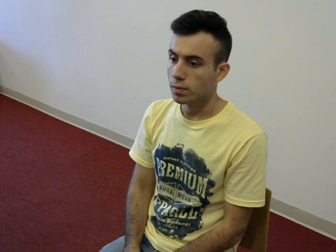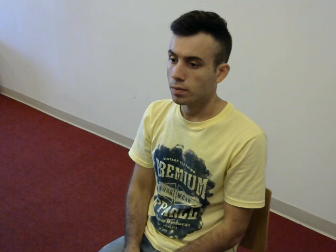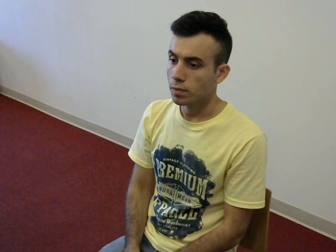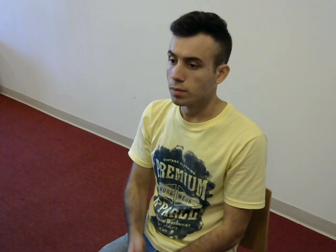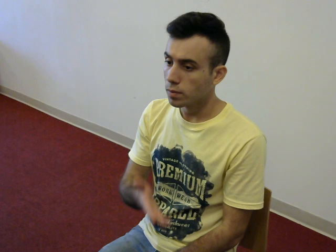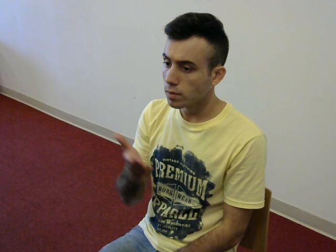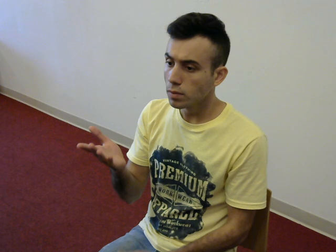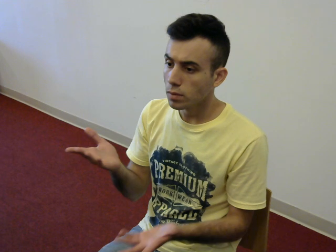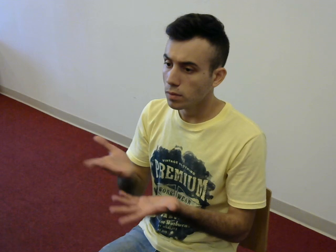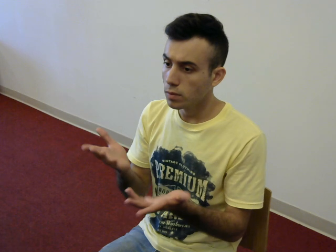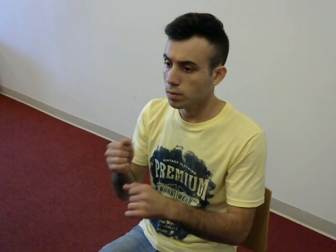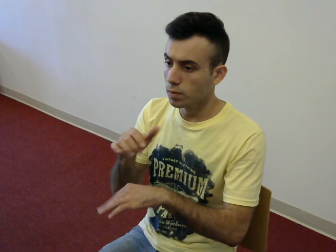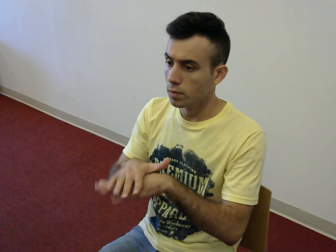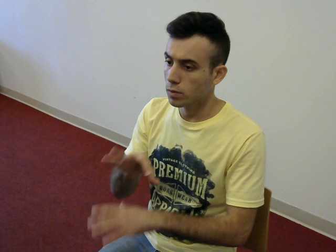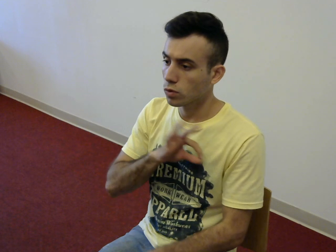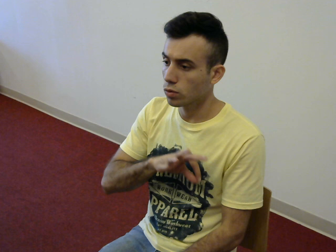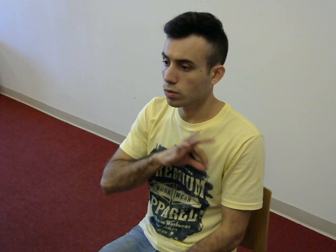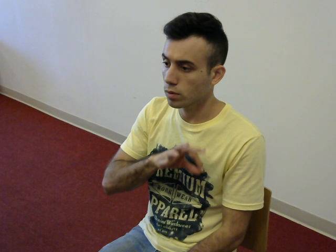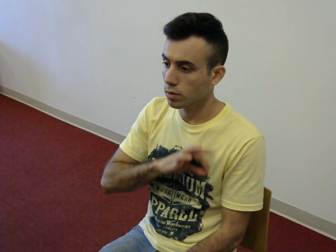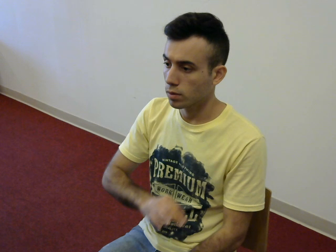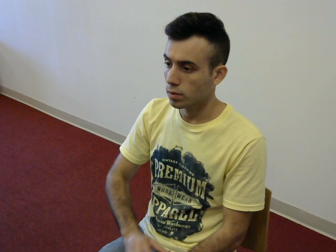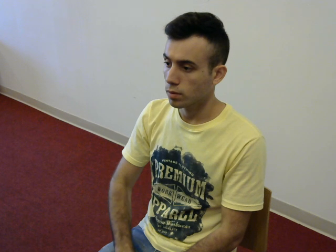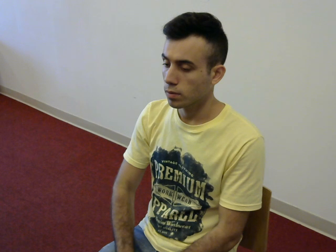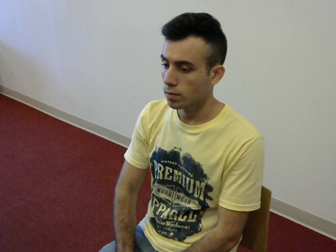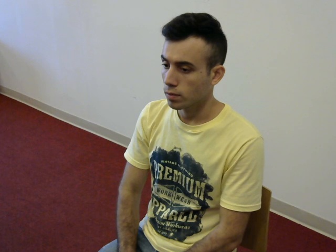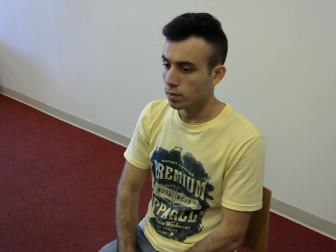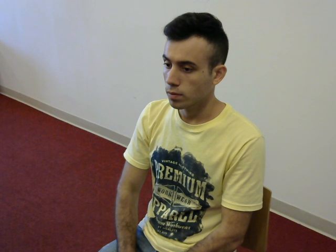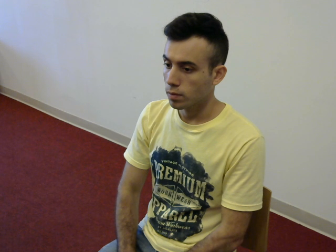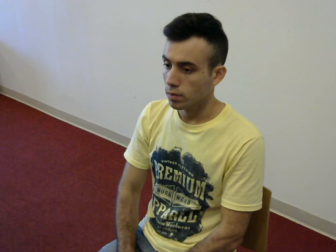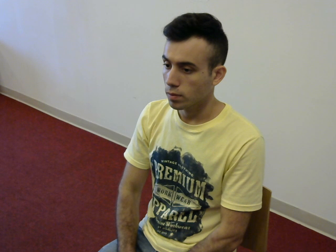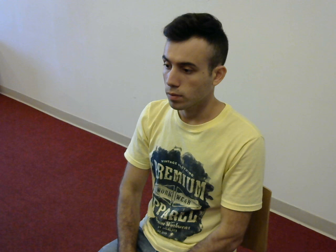Siz hansı bankın müştərisisiniz?